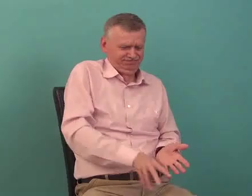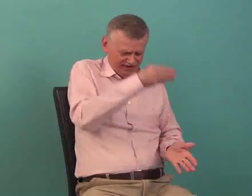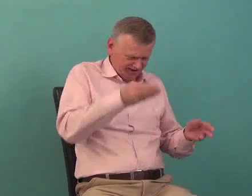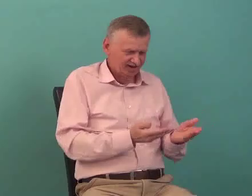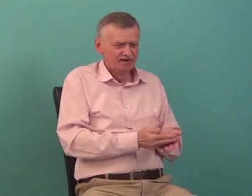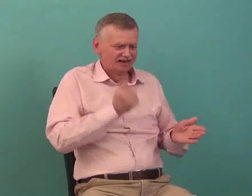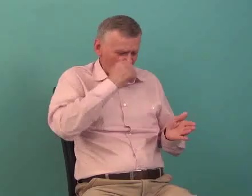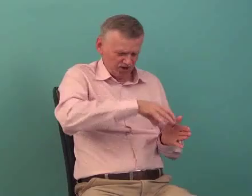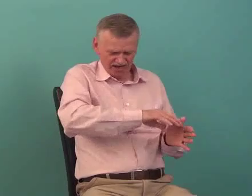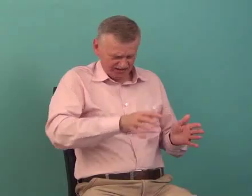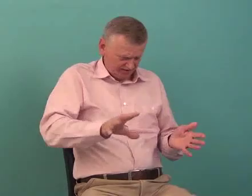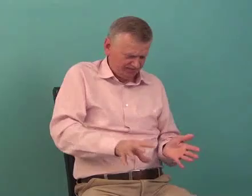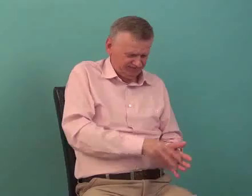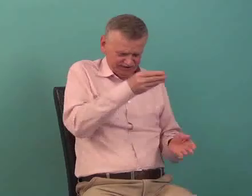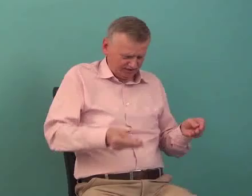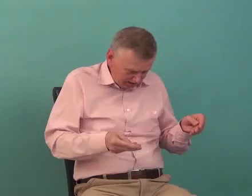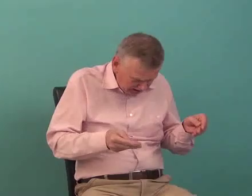Miska była pełna jabłek, a teraz jest pusta.